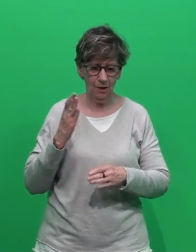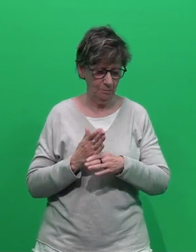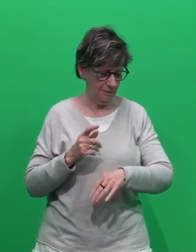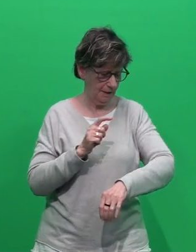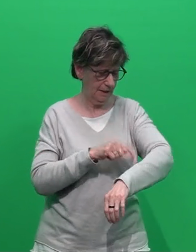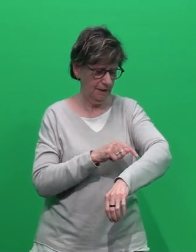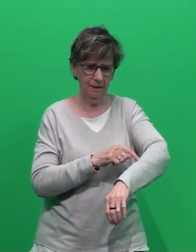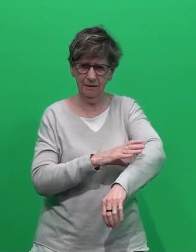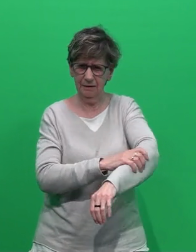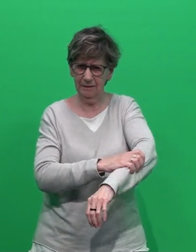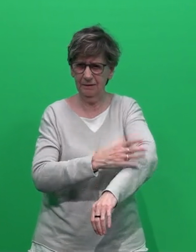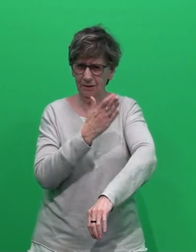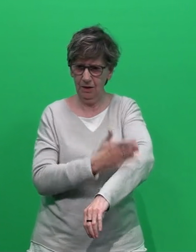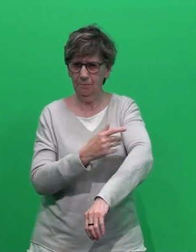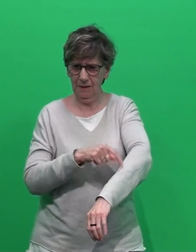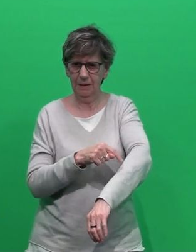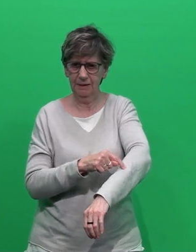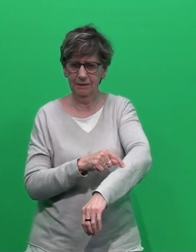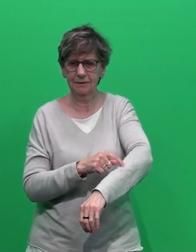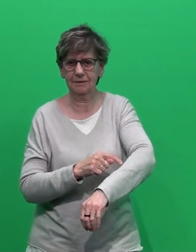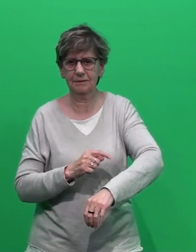El cop ha sigut aquí, ha sigut aquí al braç.